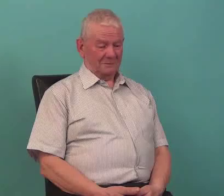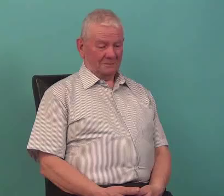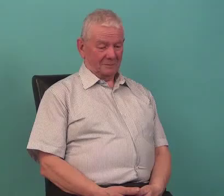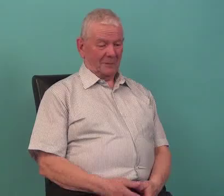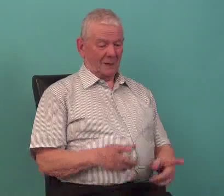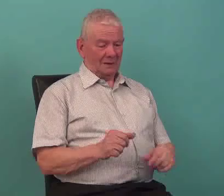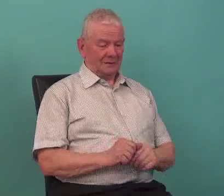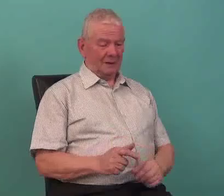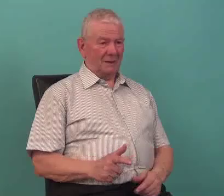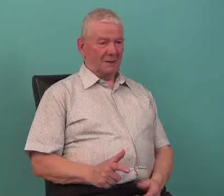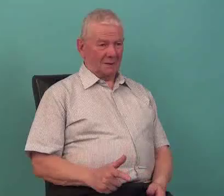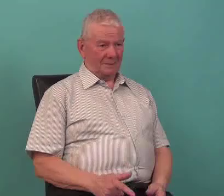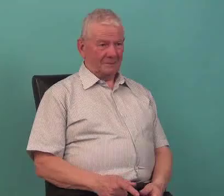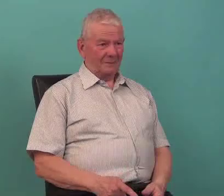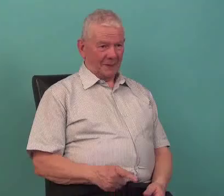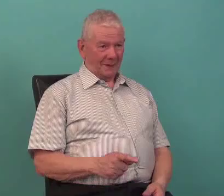To jest...